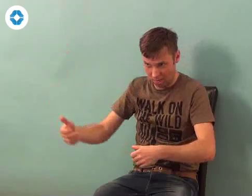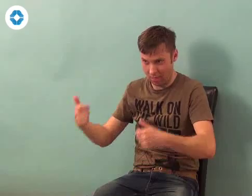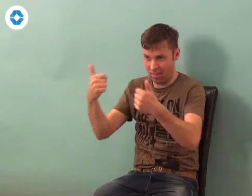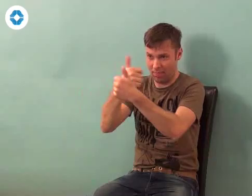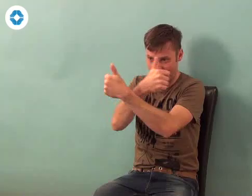Minęli się.